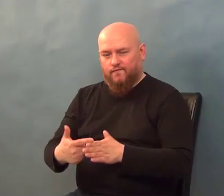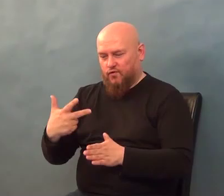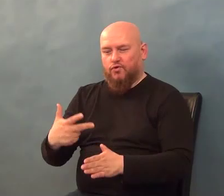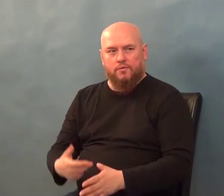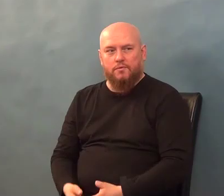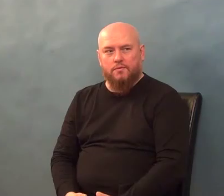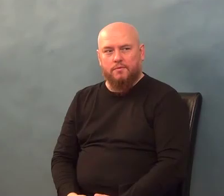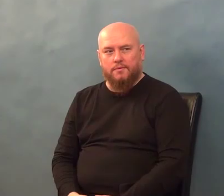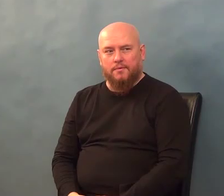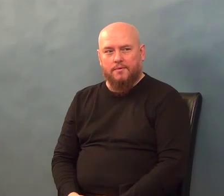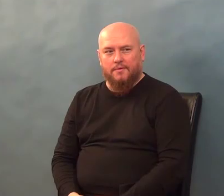Ja dwudziestego trzeciego...